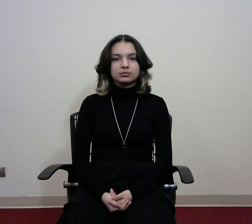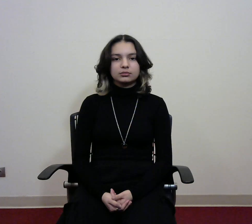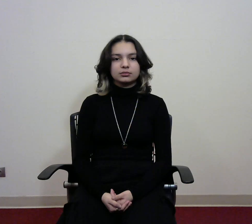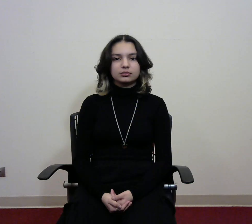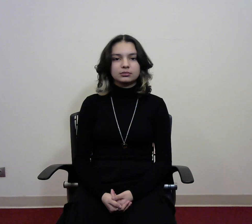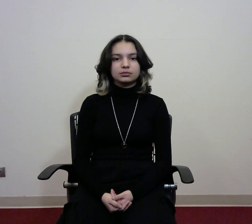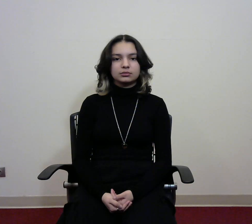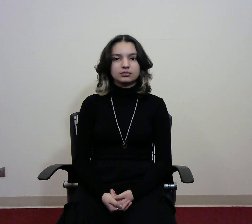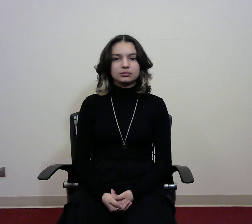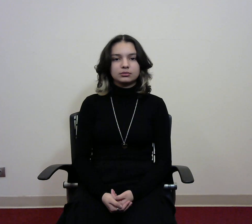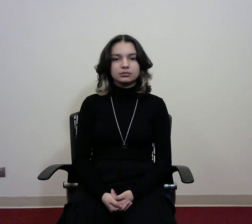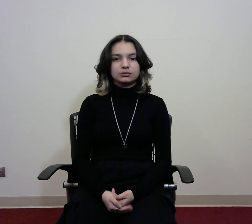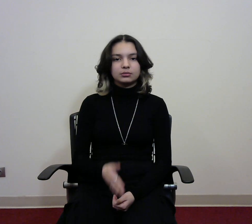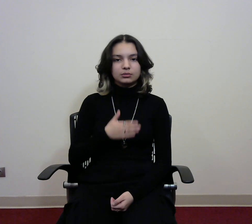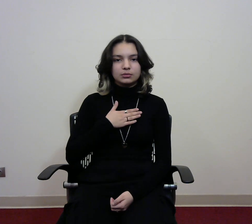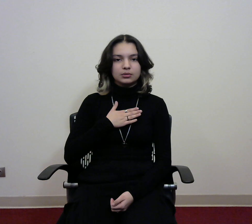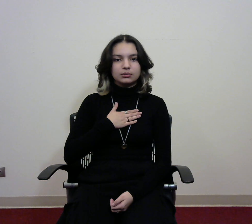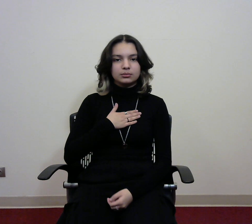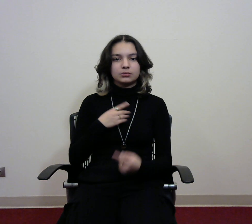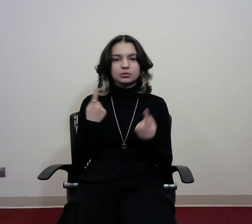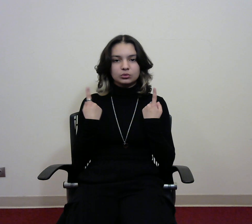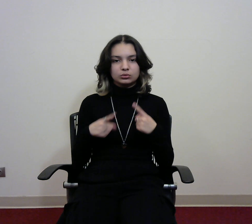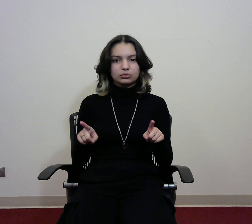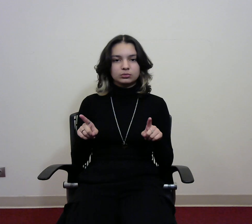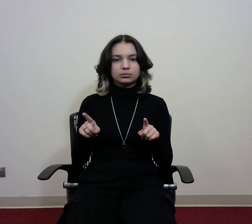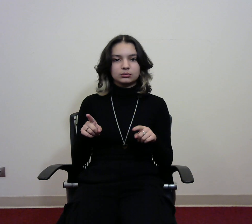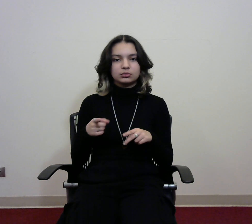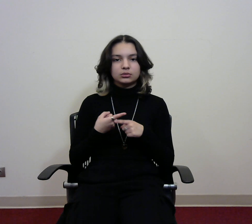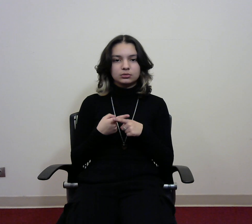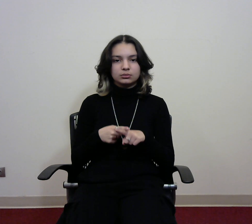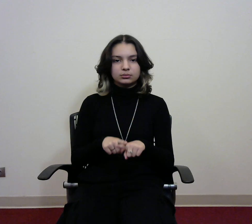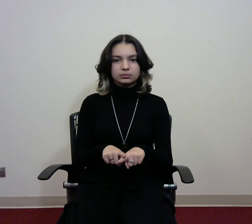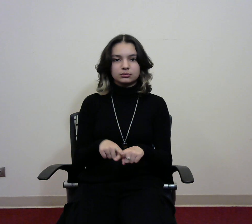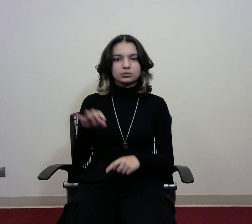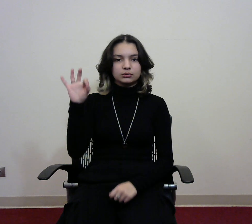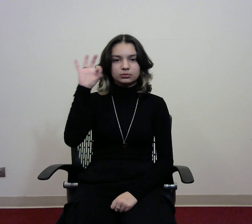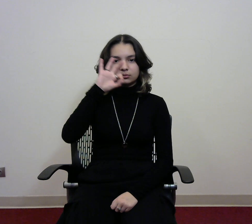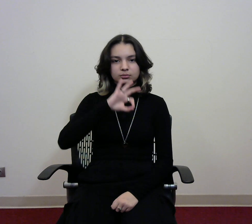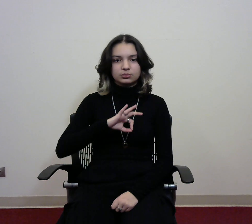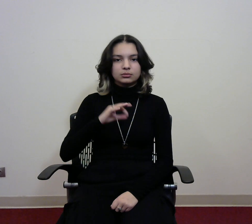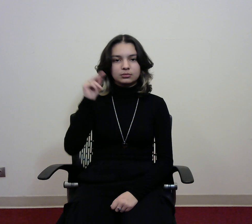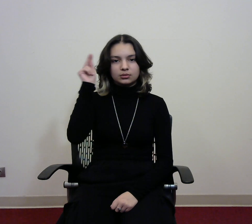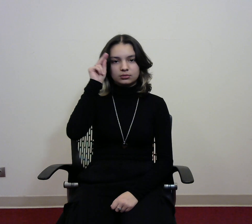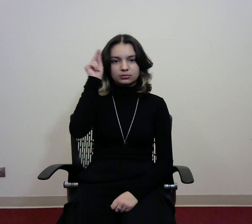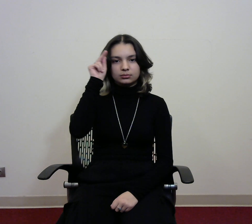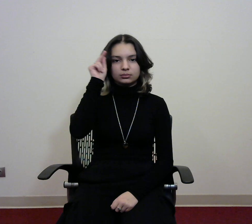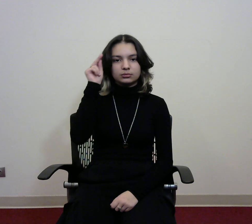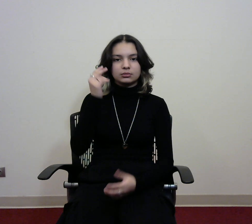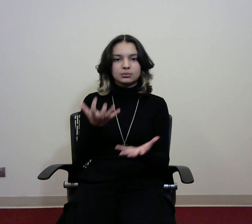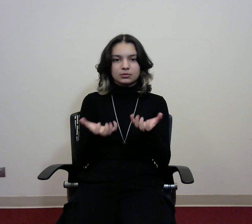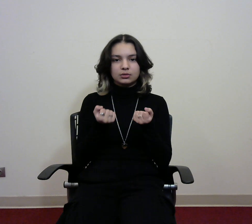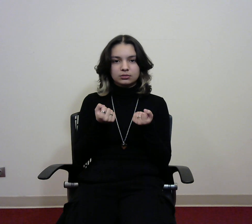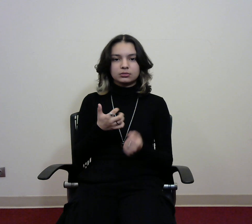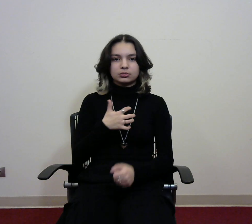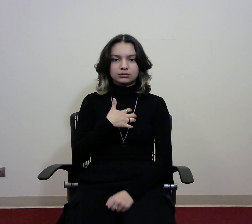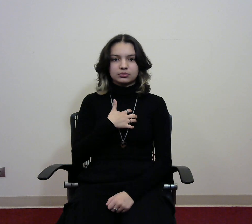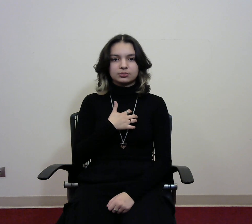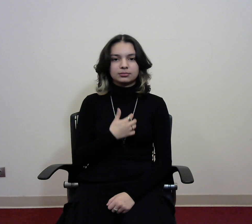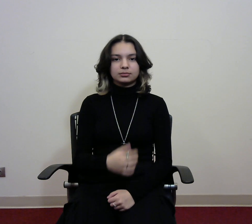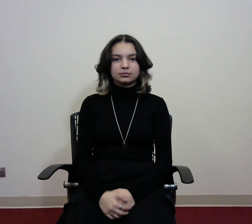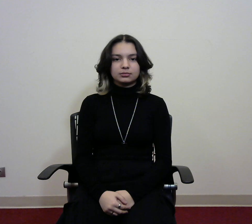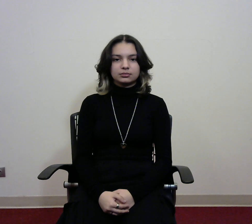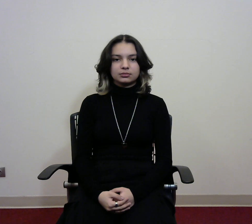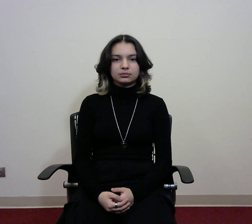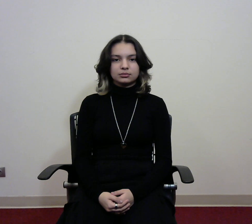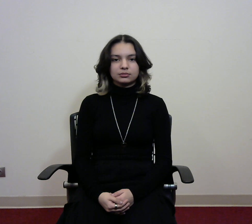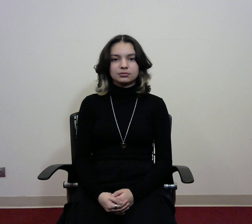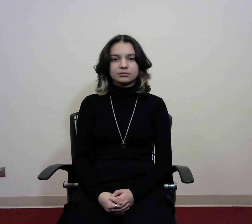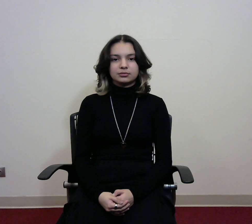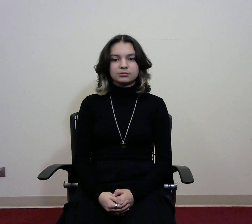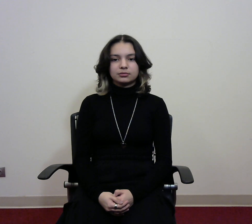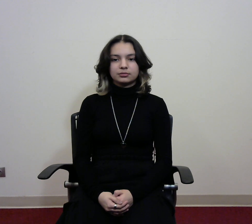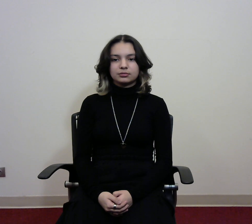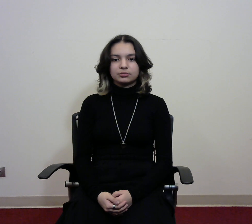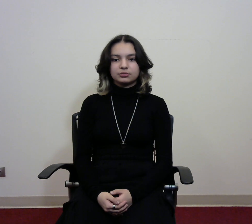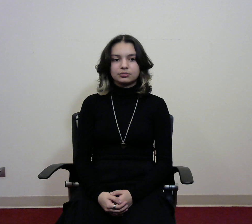Mən fərqli ixtisas üzrə təhsil almaq istəyirəm